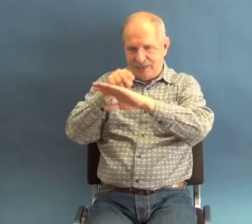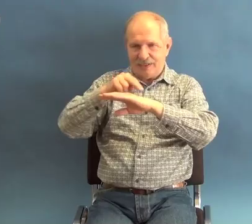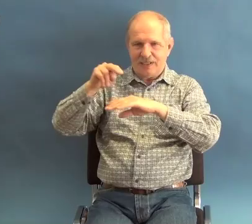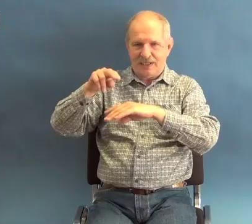To kit.